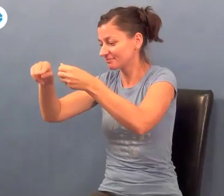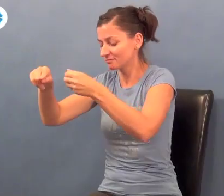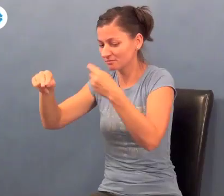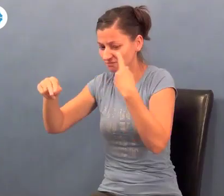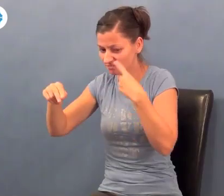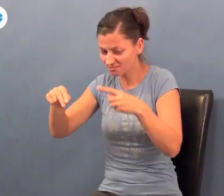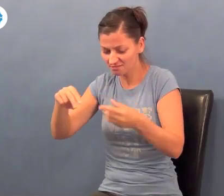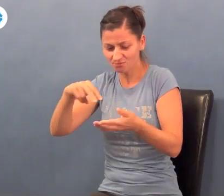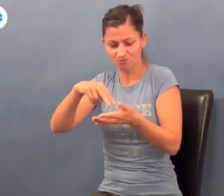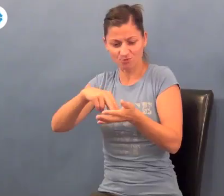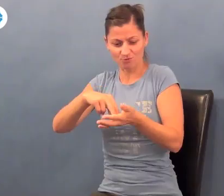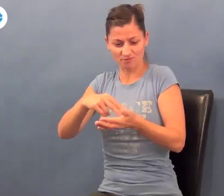Zauważył, że coś stoi.